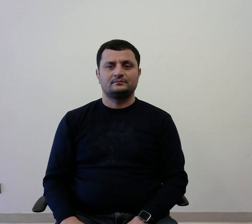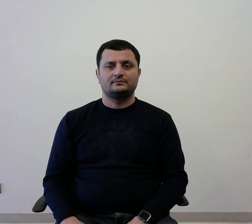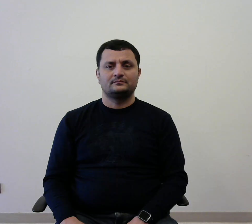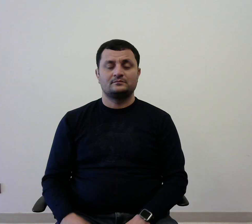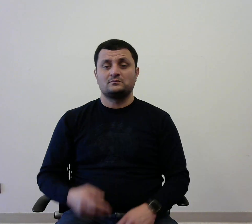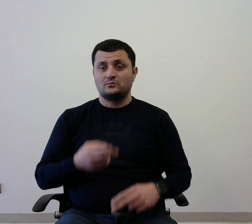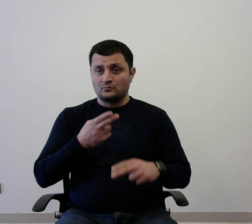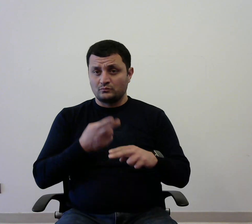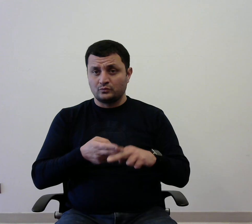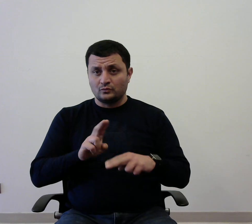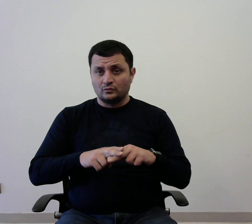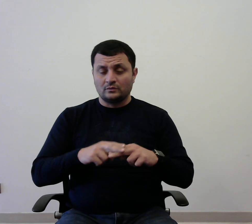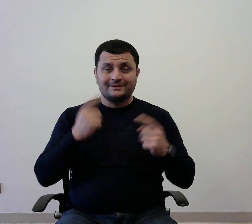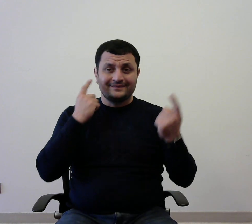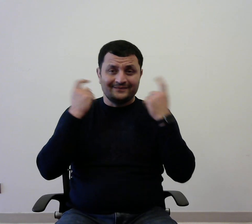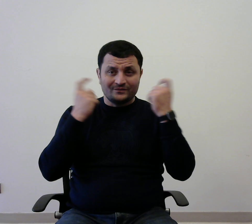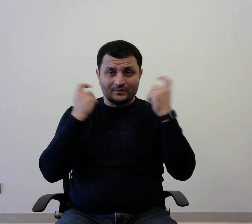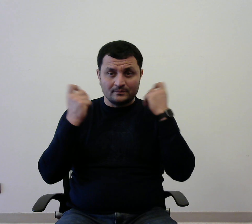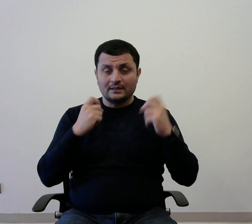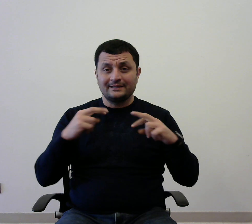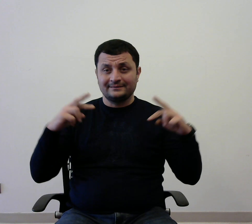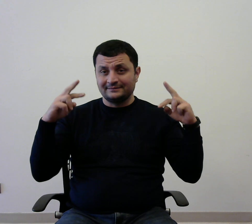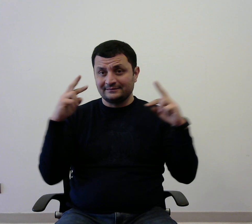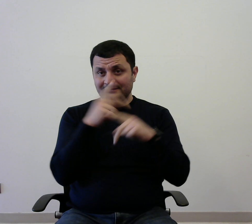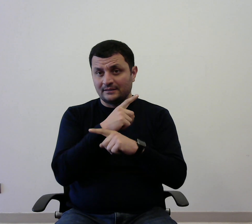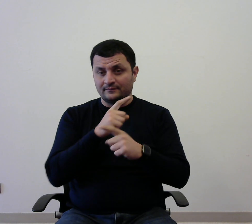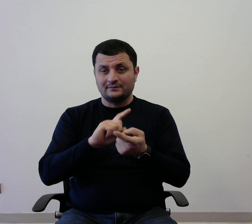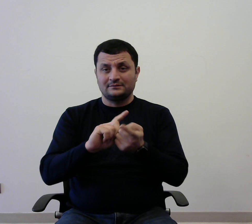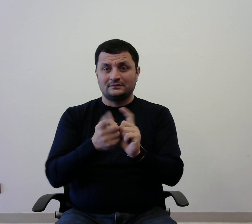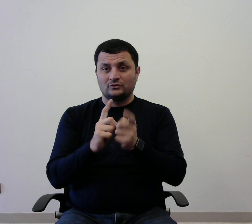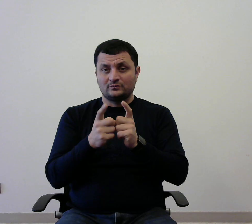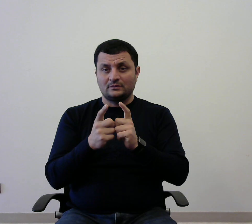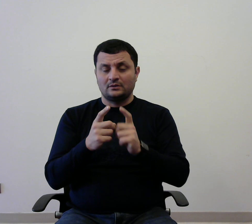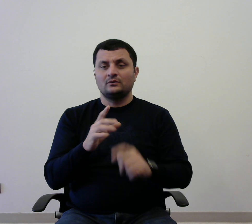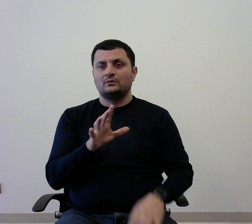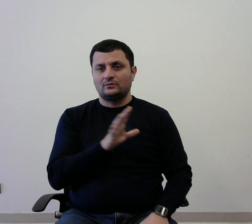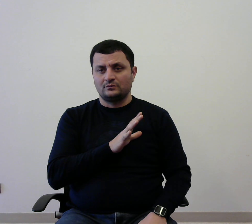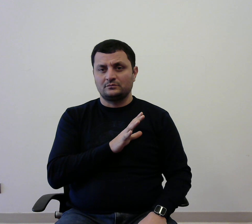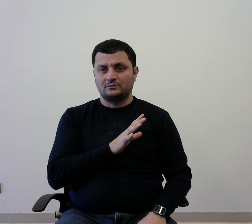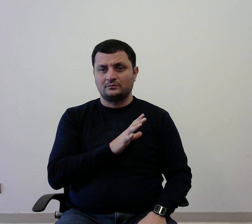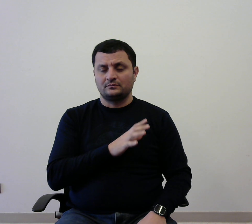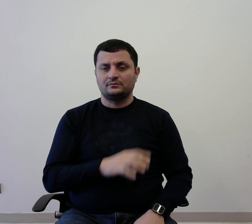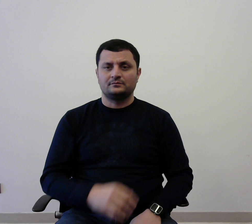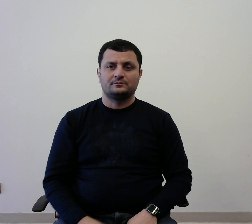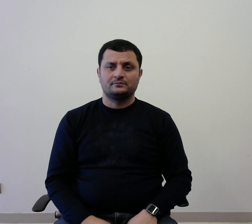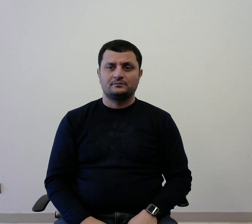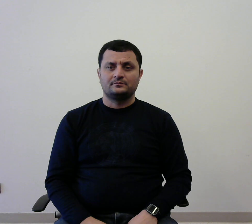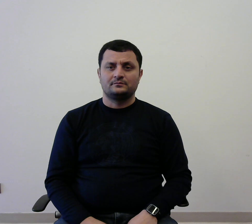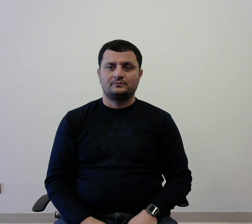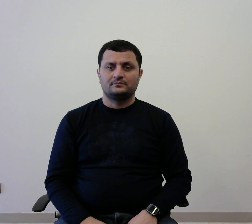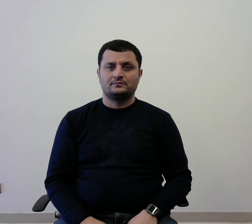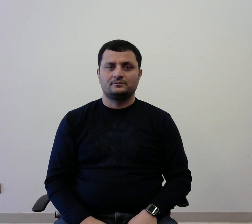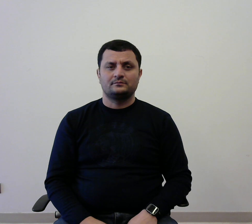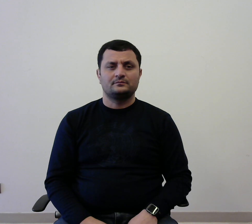Bu məlumat səhv tərcümə olunub